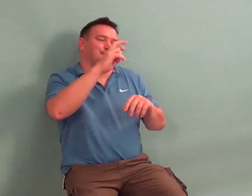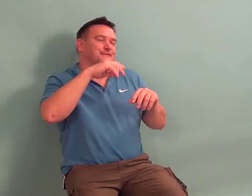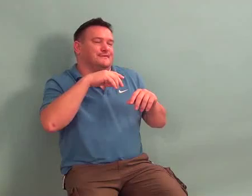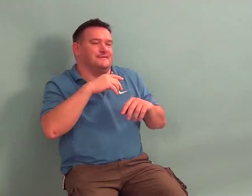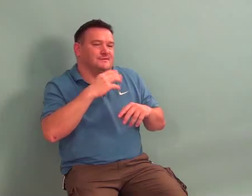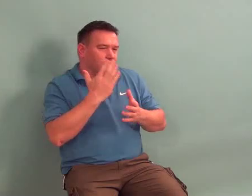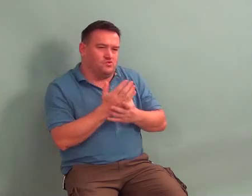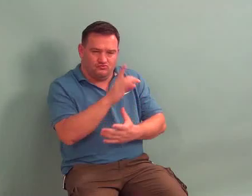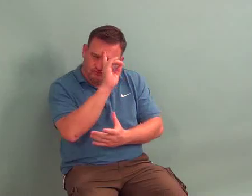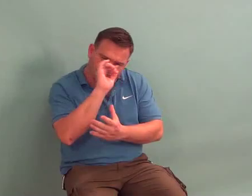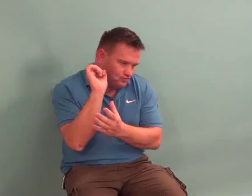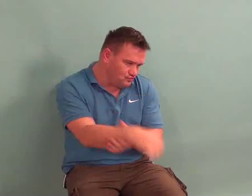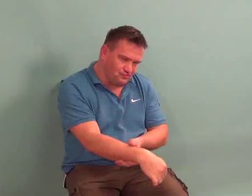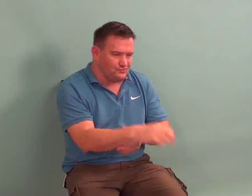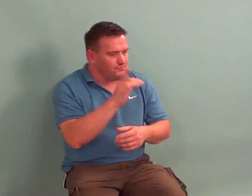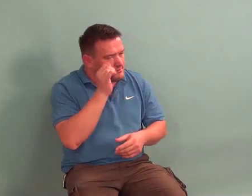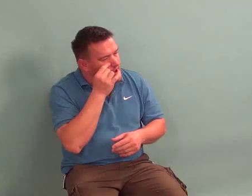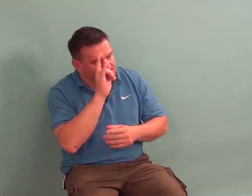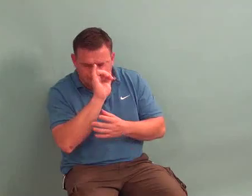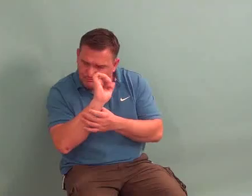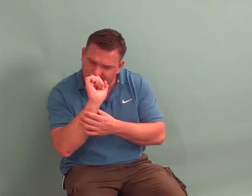Bardzo szybko zasnąłem.